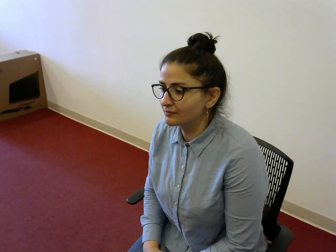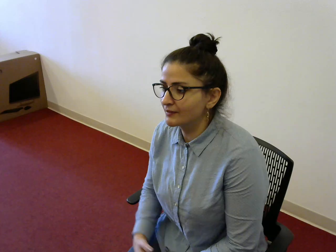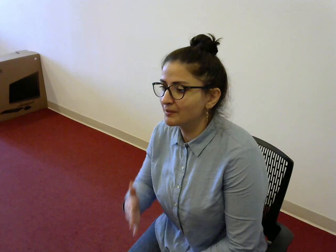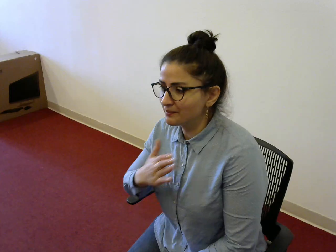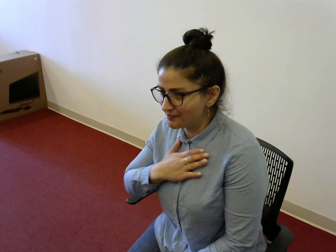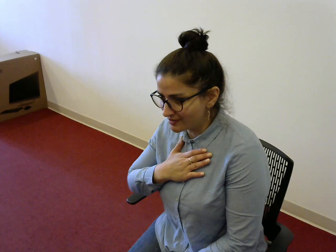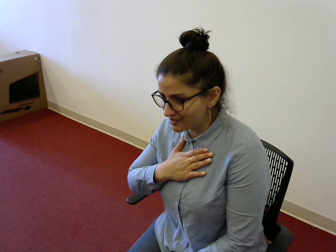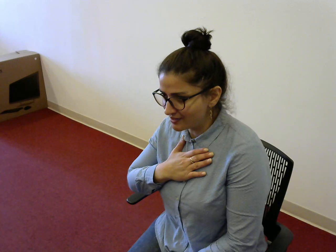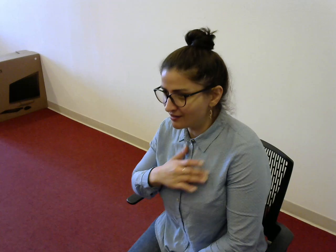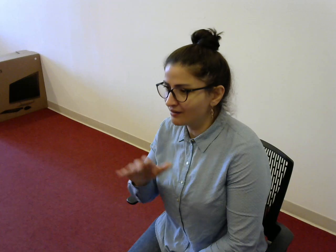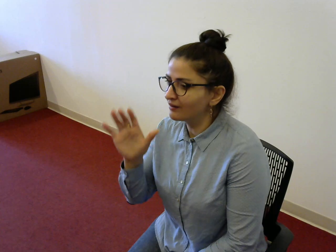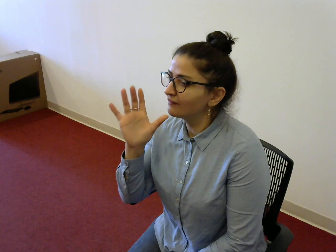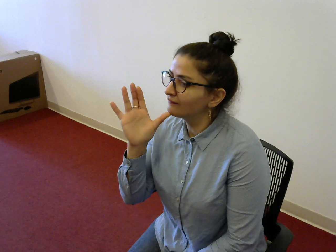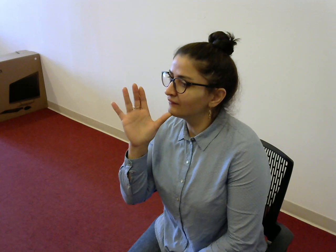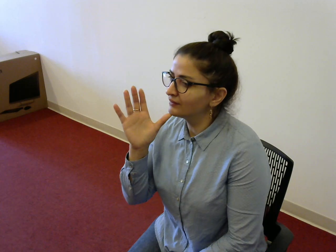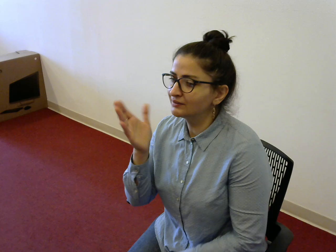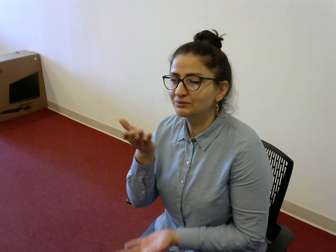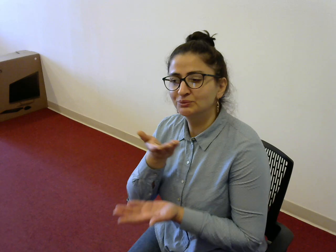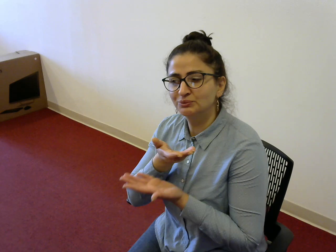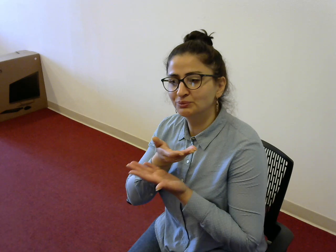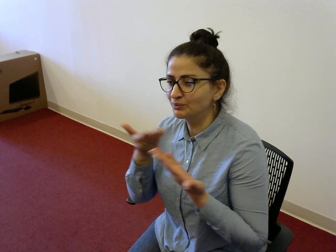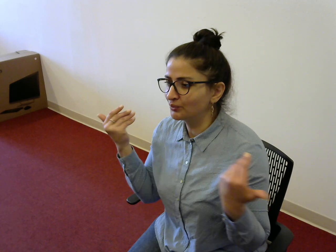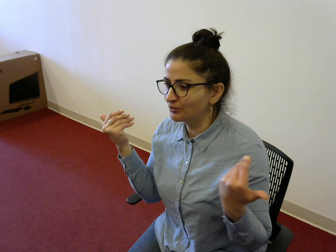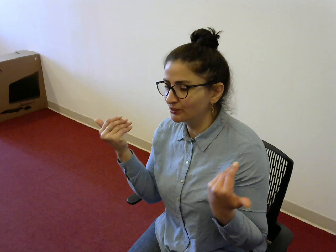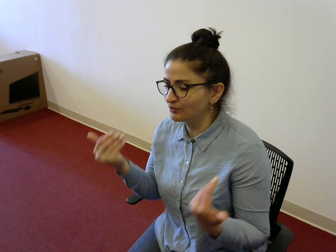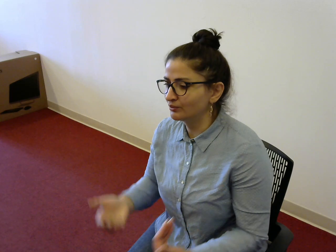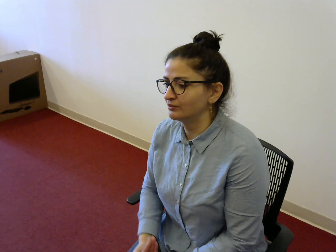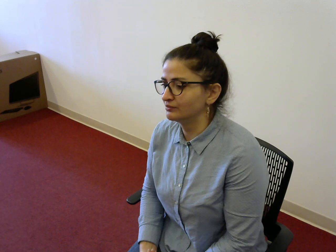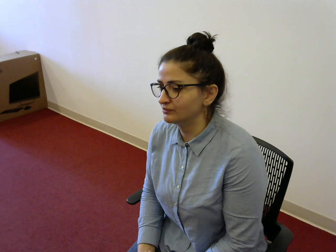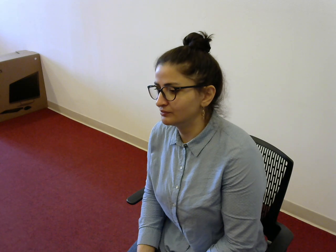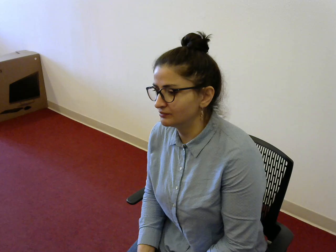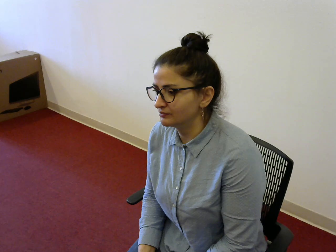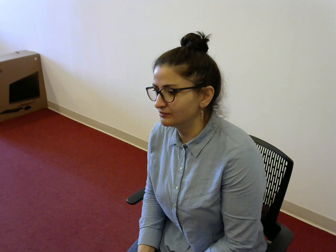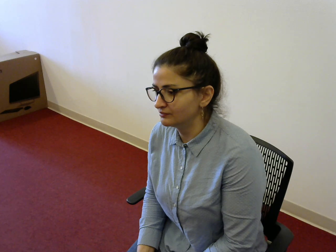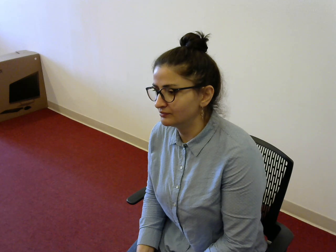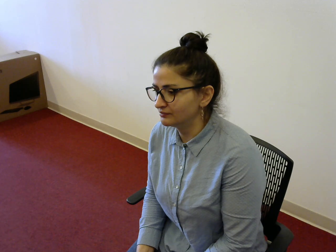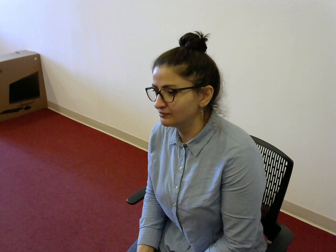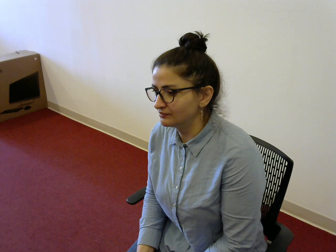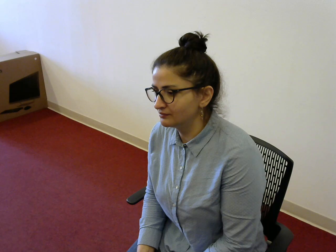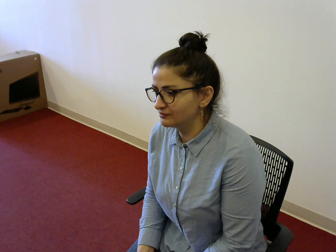Mənim vaxtım yoxdur